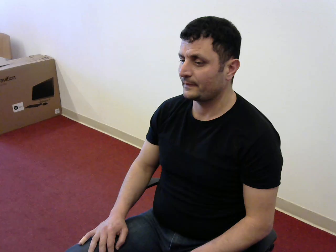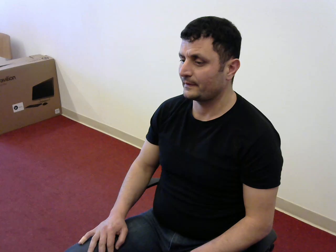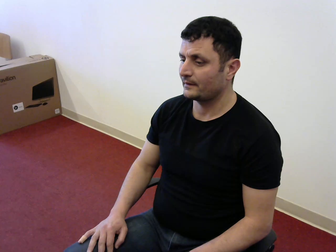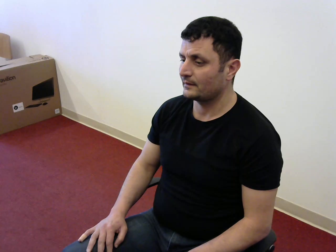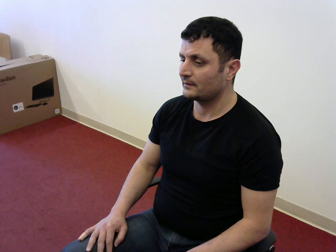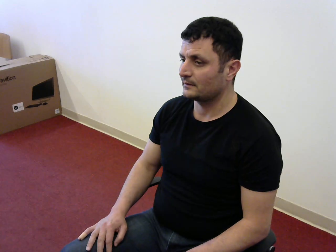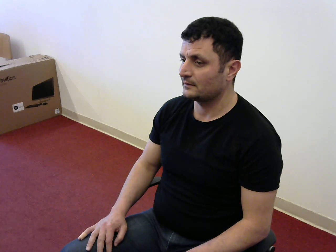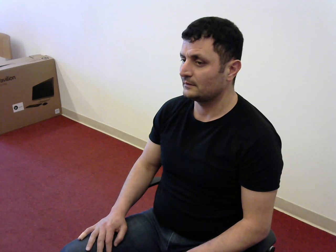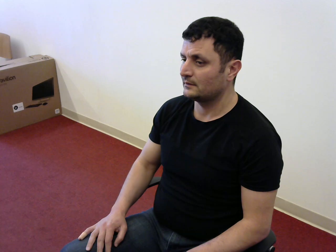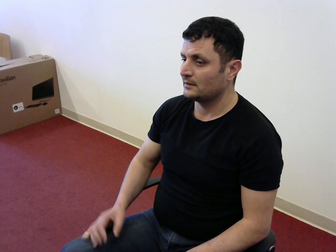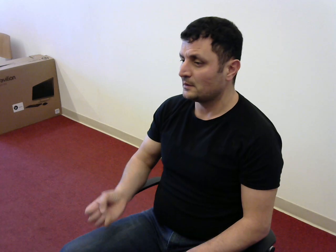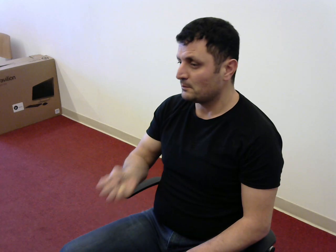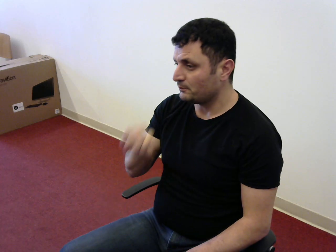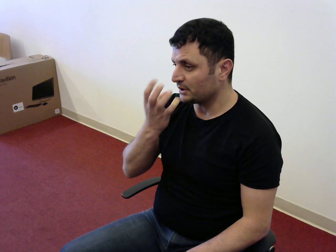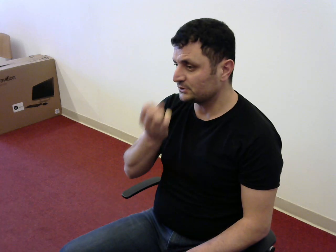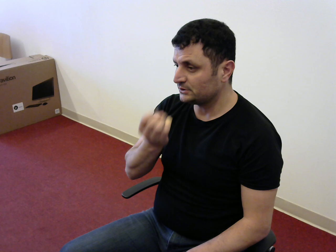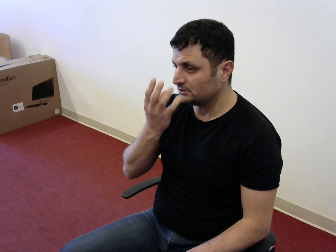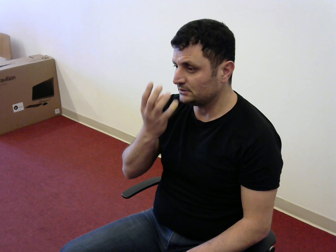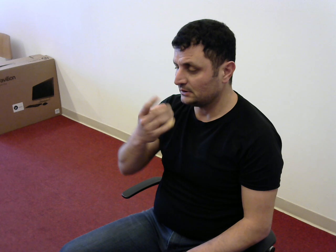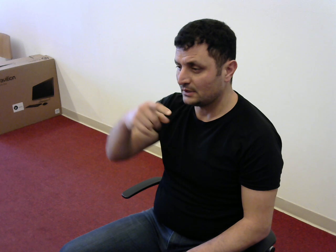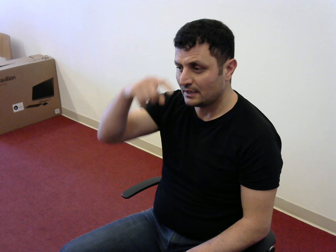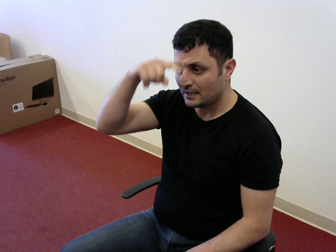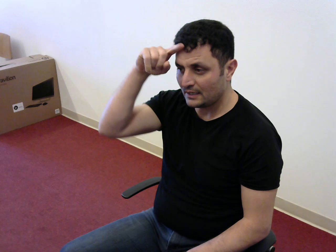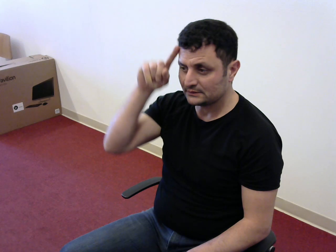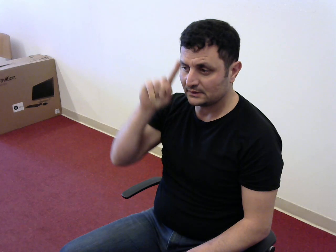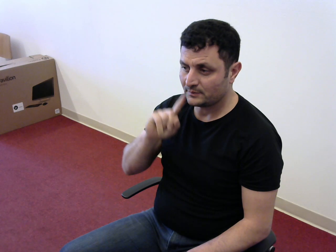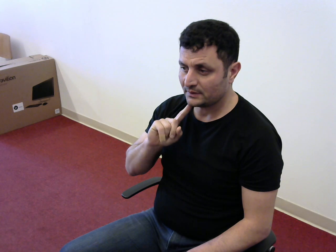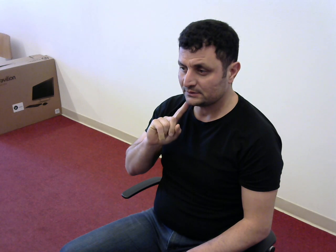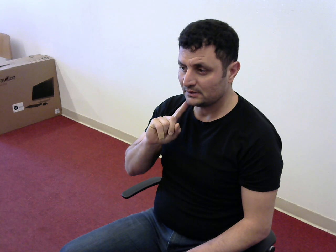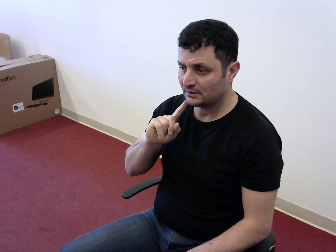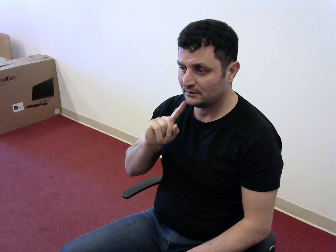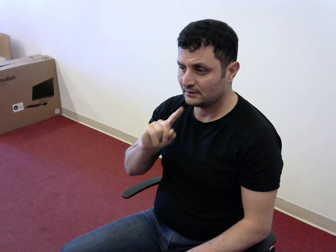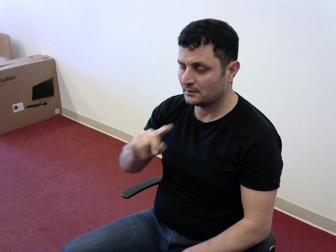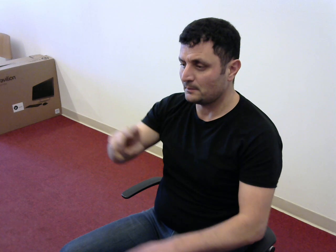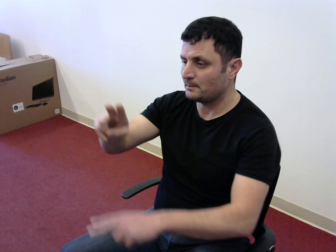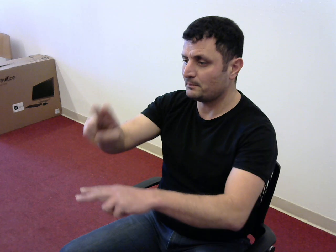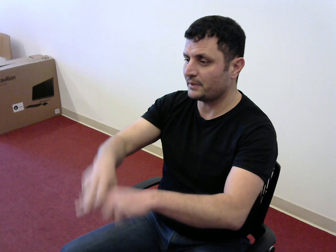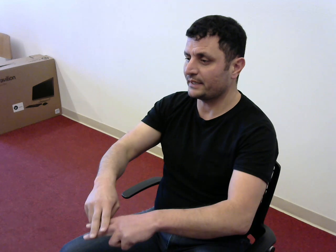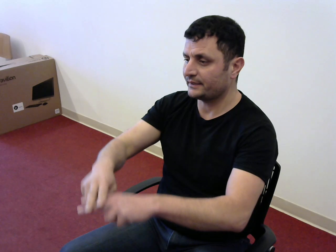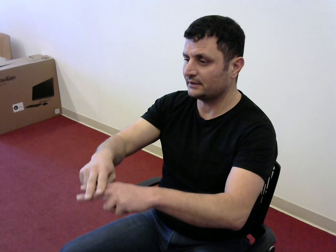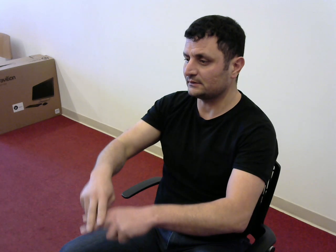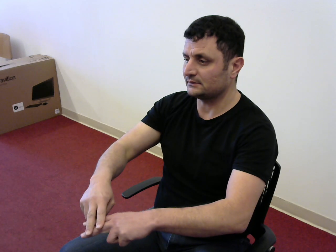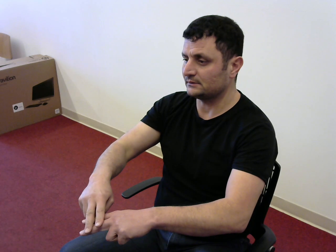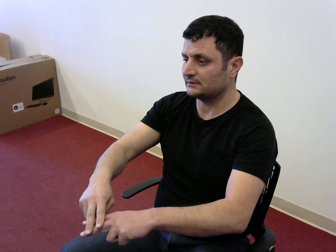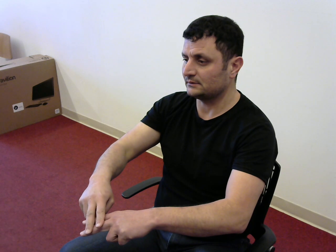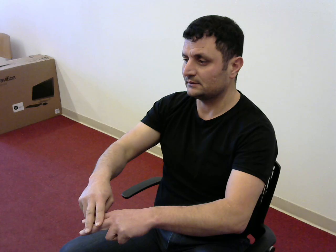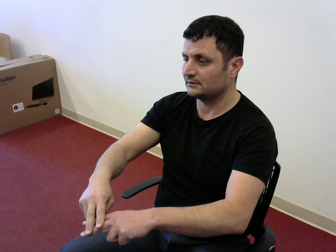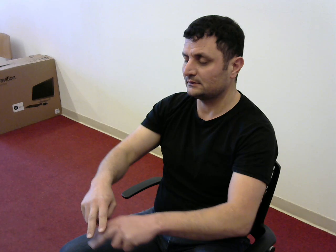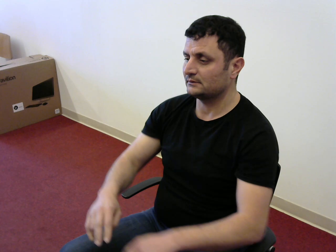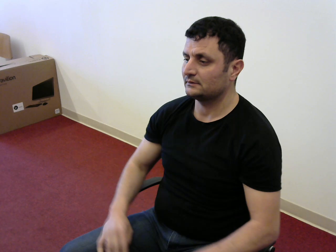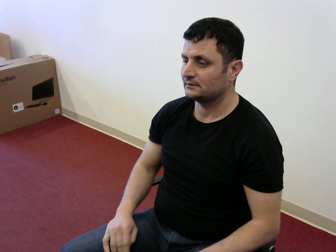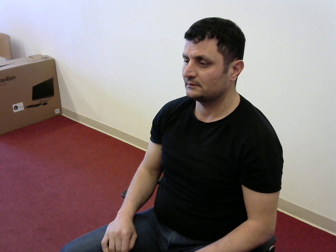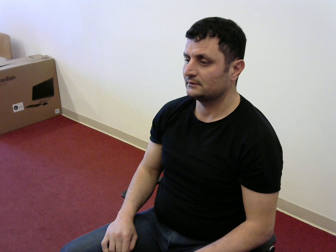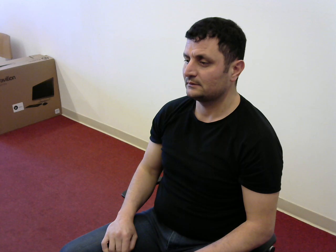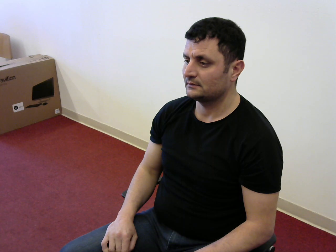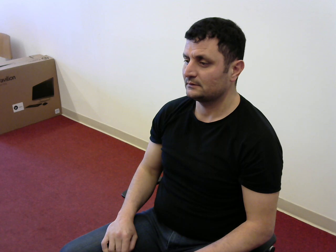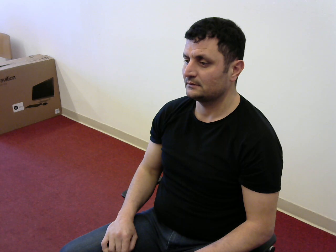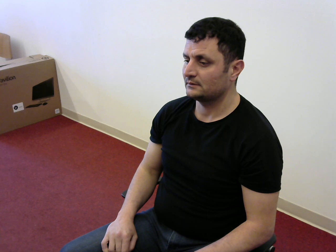Bakı Azərbaycanın paytaxtıdır